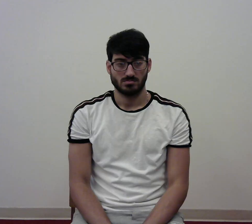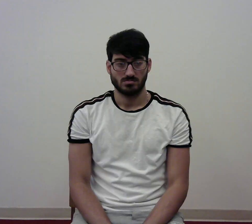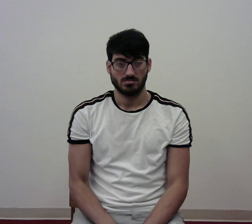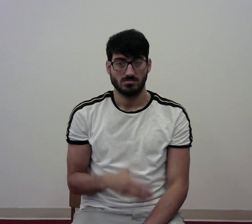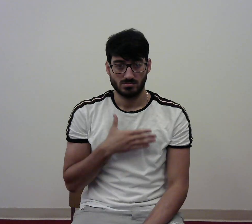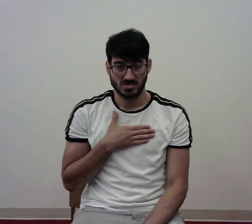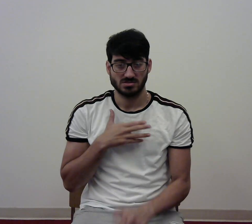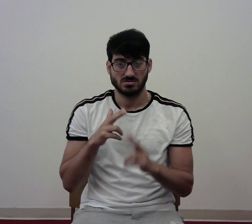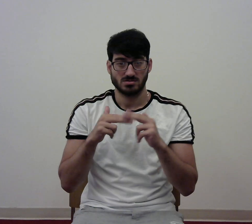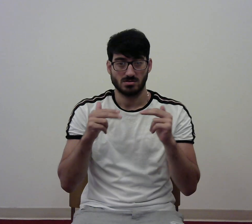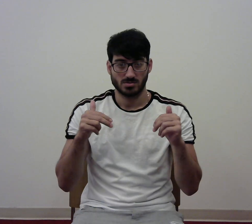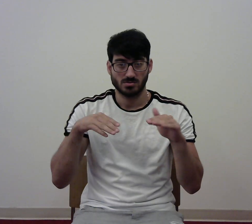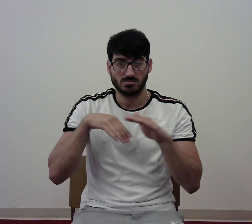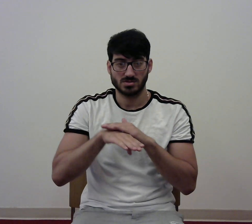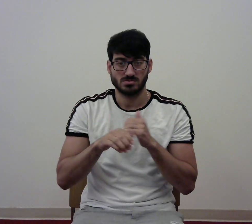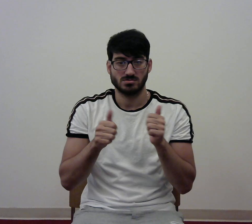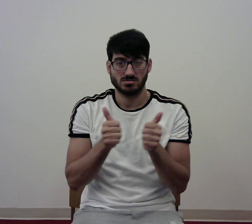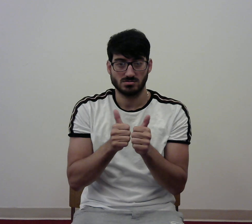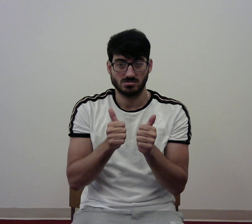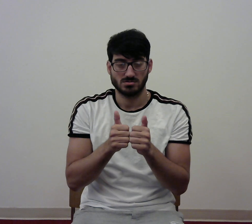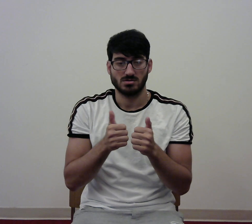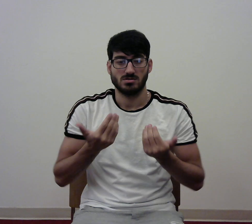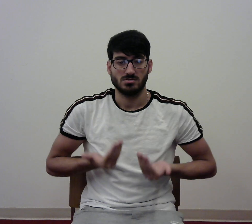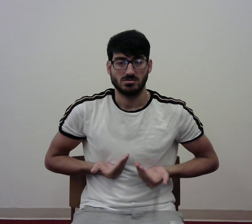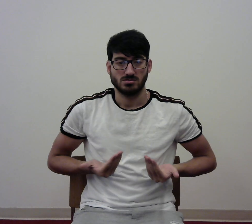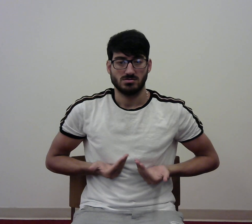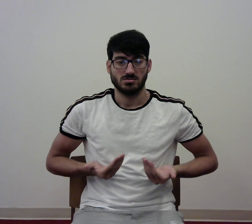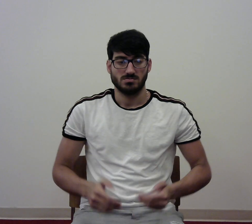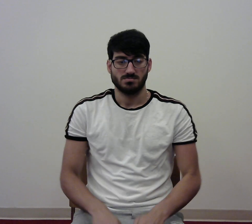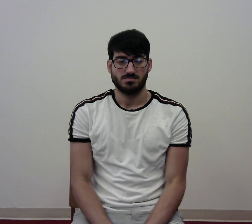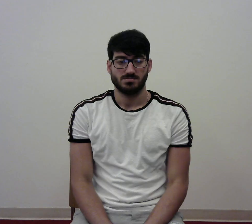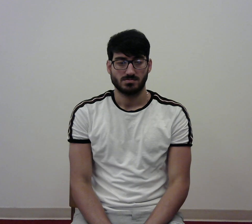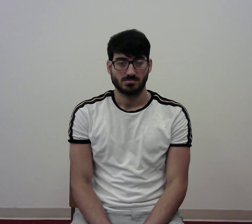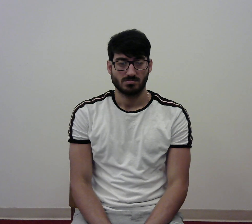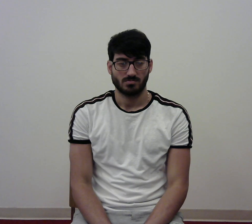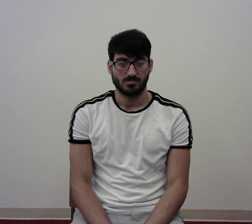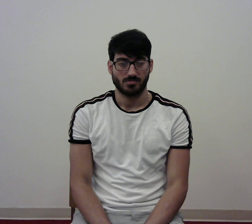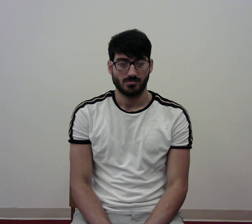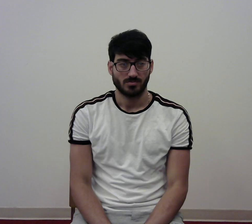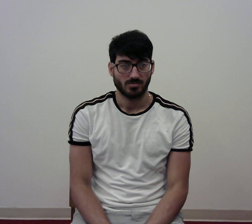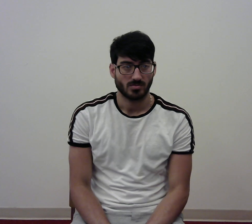Mən Nərimanov metrosunun yanında yaşayıram